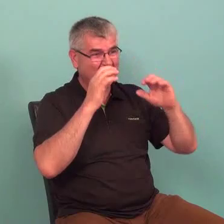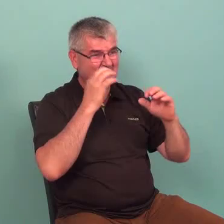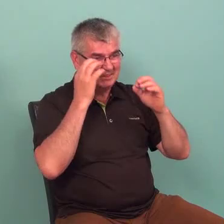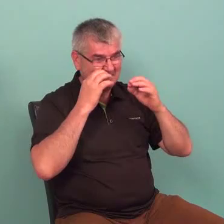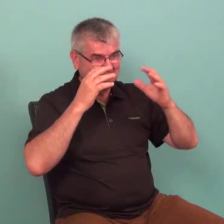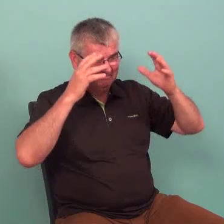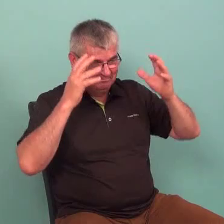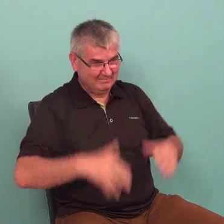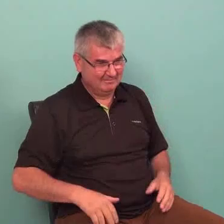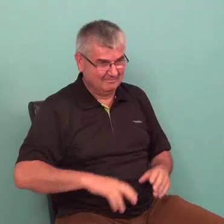Kot biegnie.